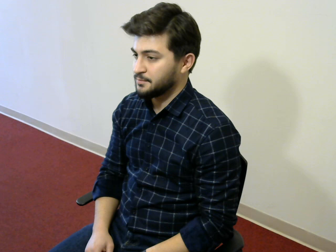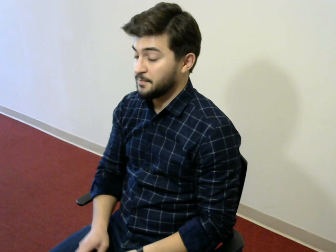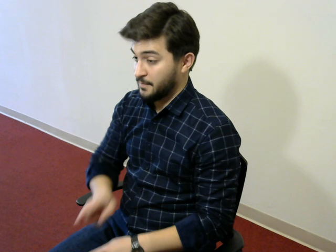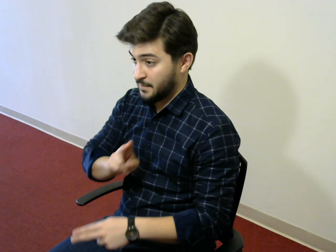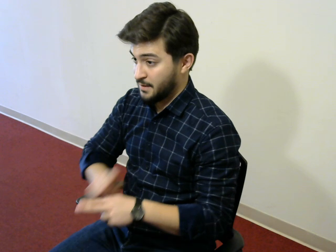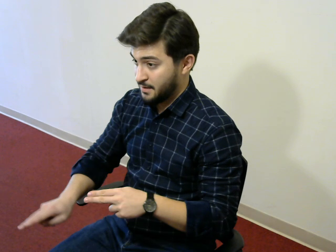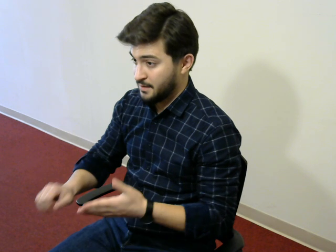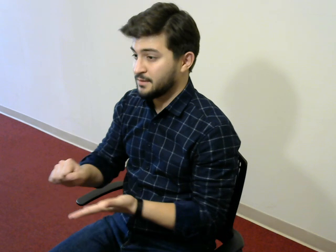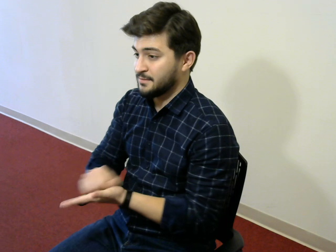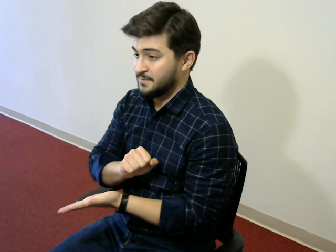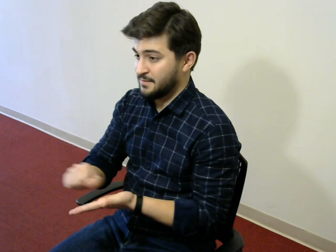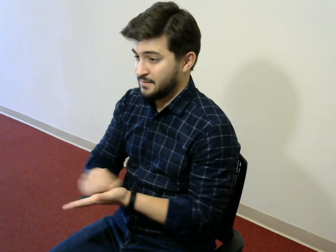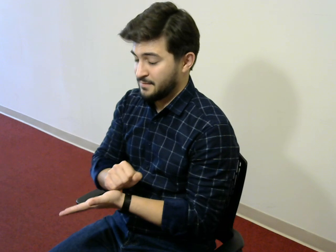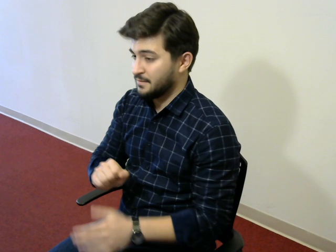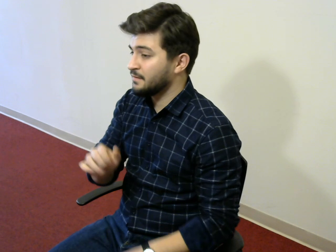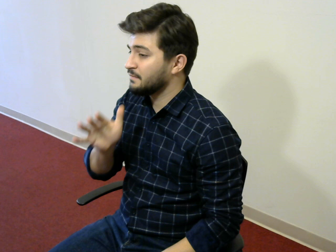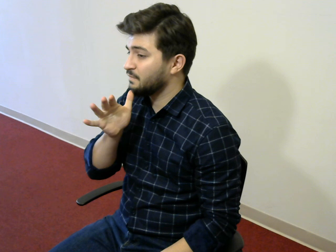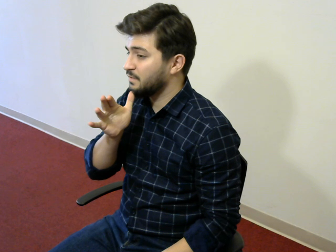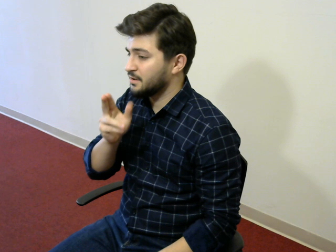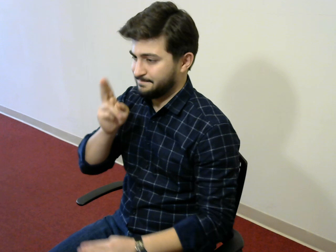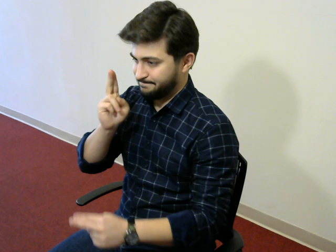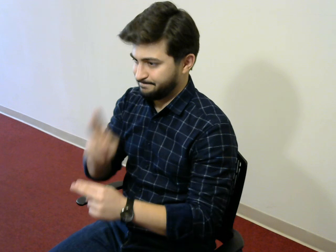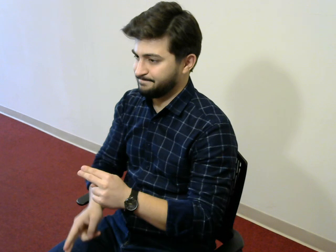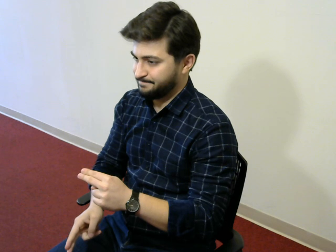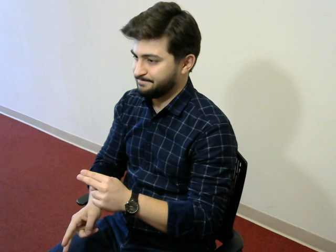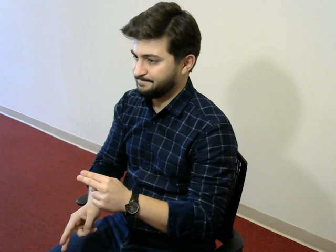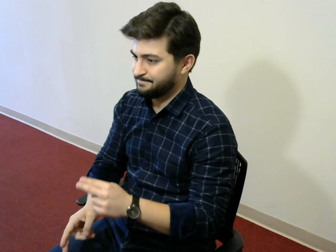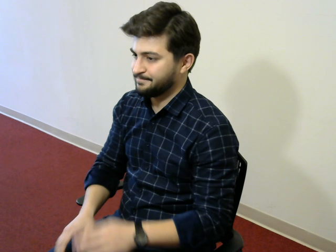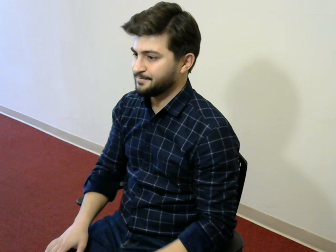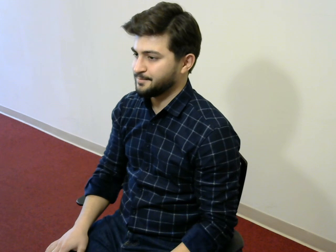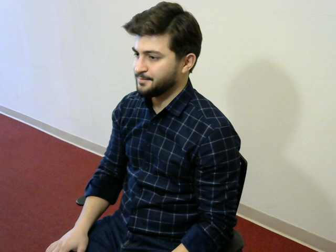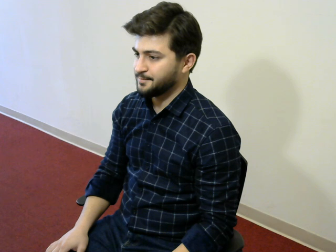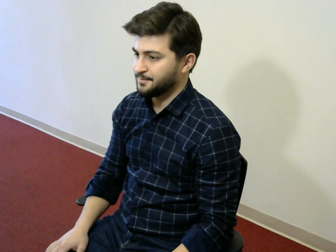İtmiş sənədin vaxtı bitib